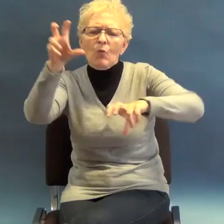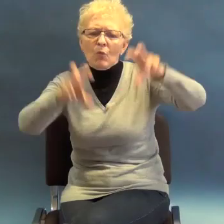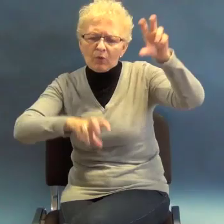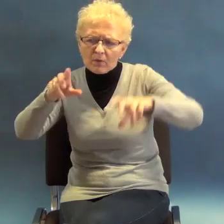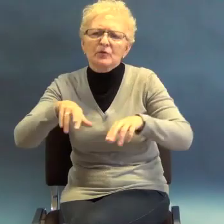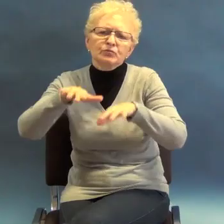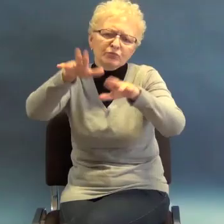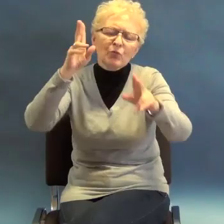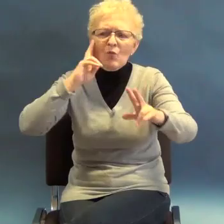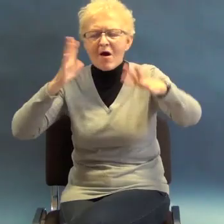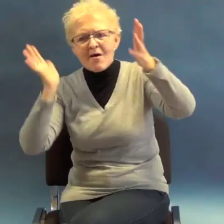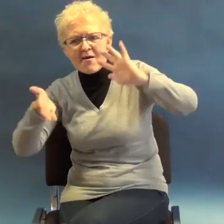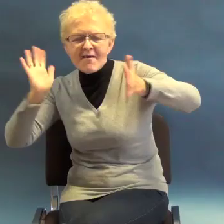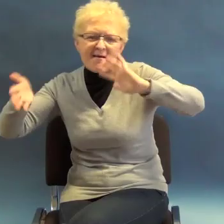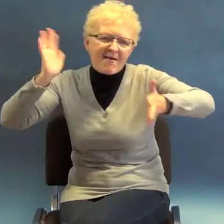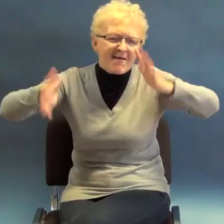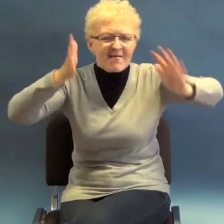Wszyscy Głusi intensywnie migali ze sobą.